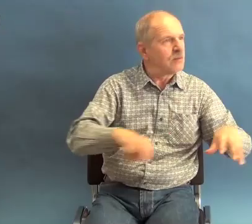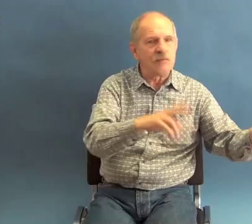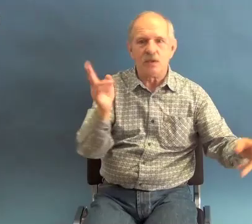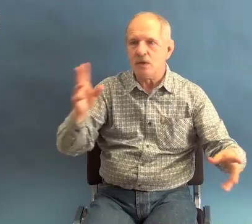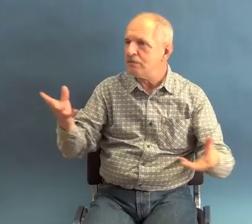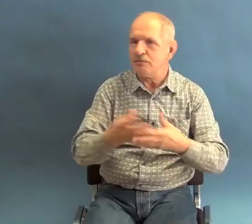Zniknął.